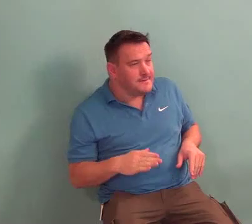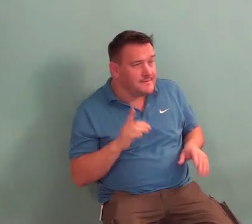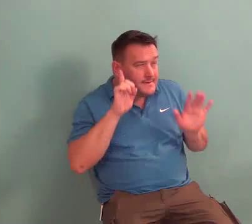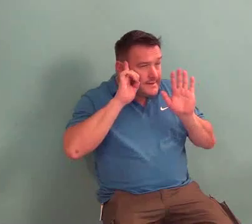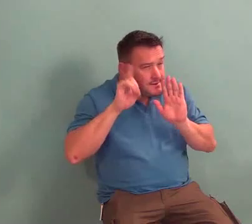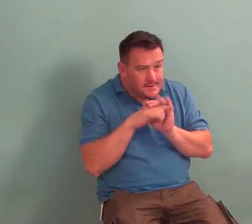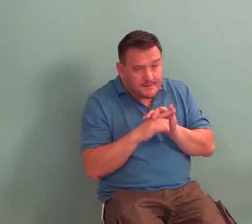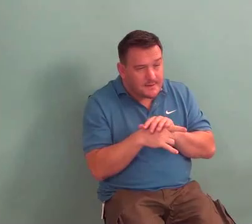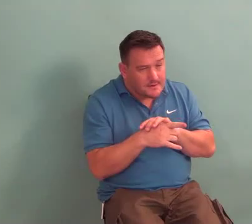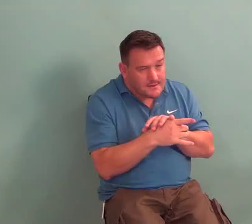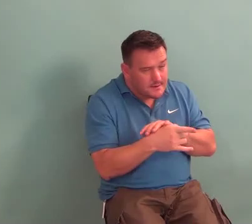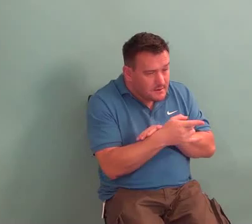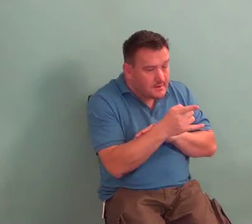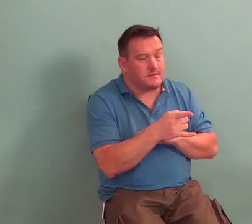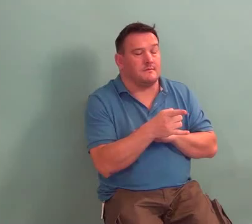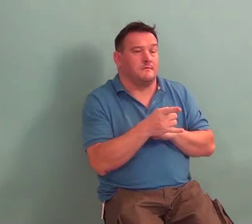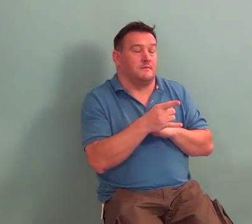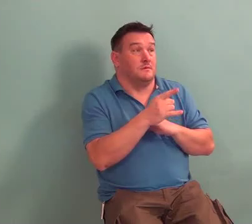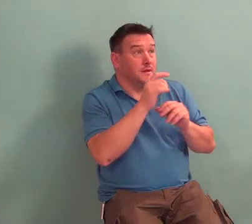Myśli co zrobić.